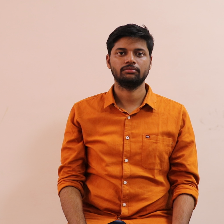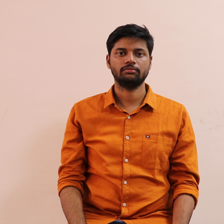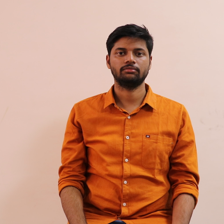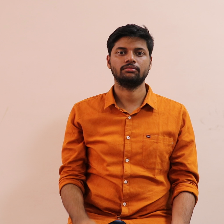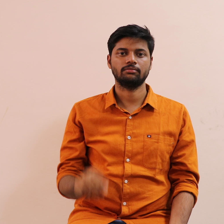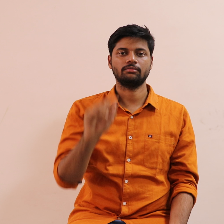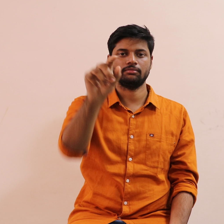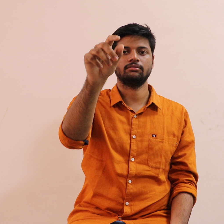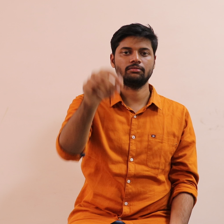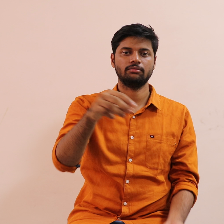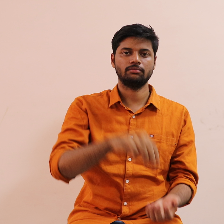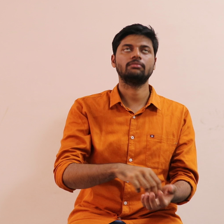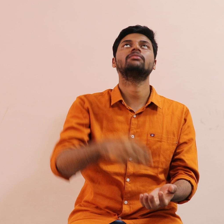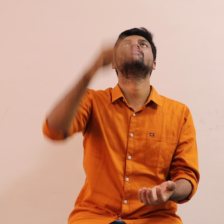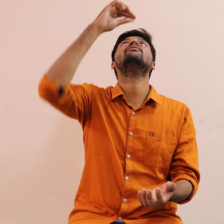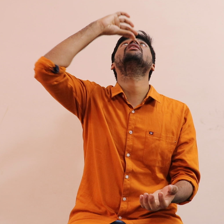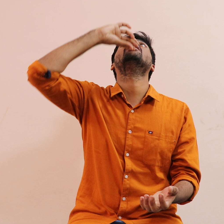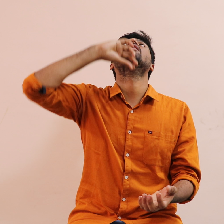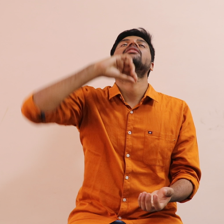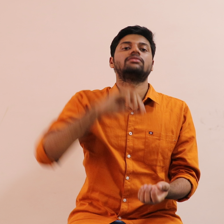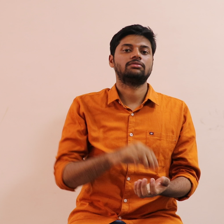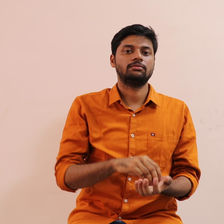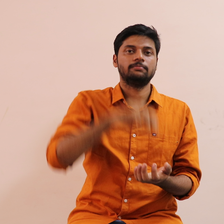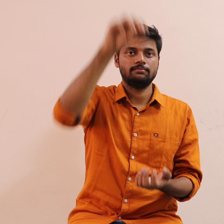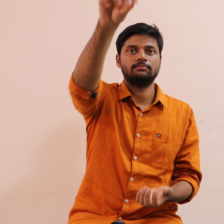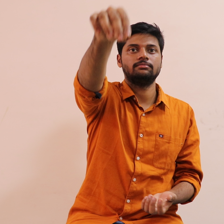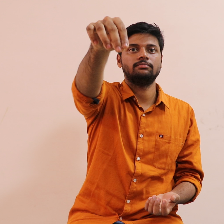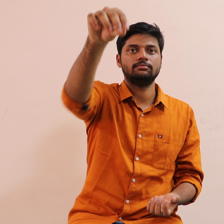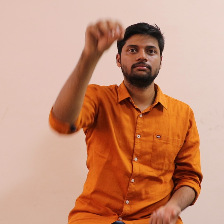you need a medicine, take this one